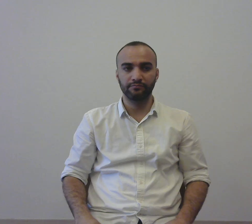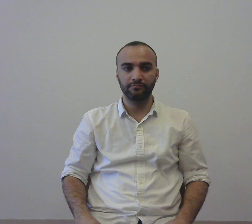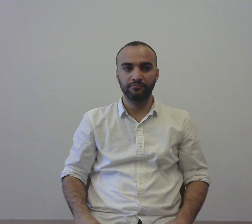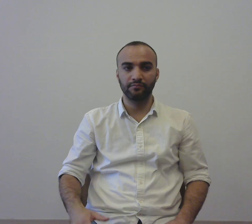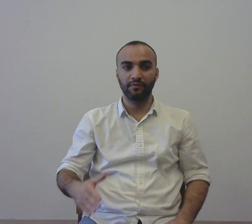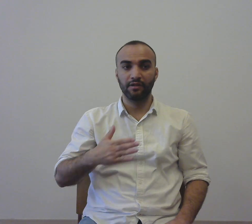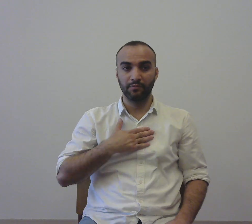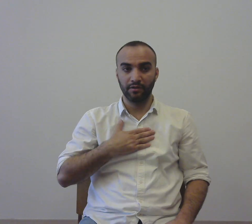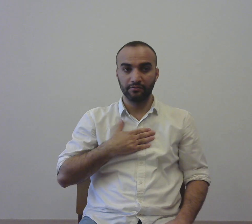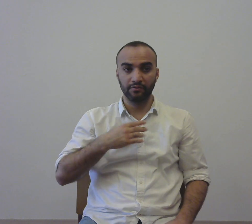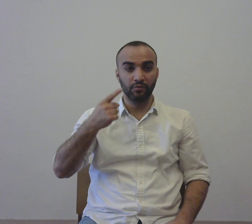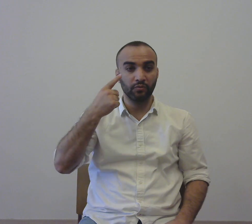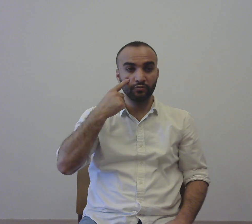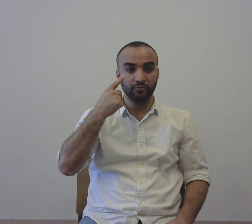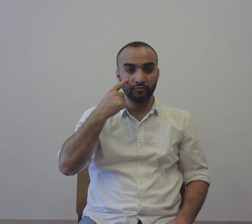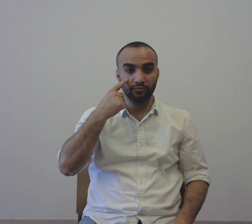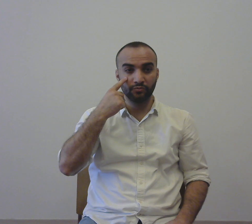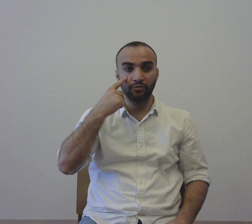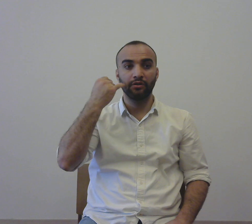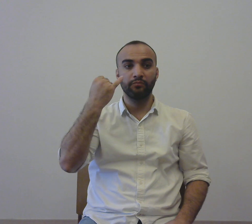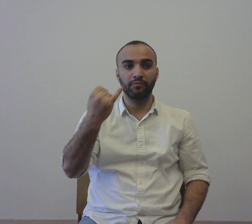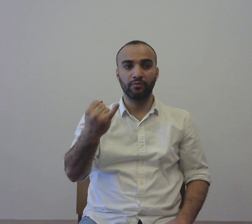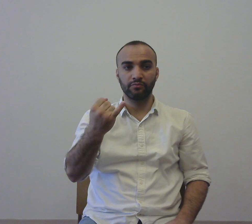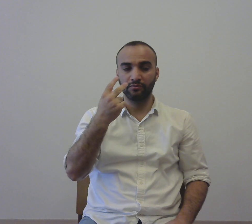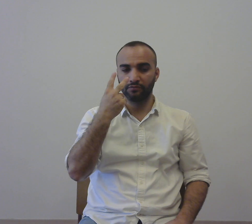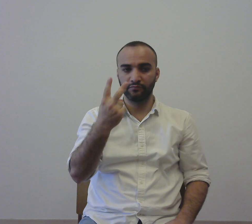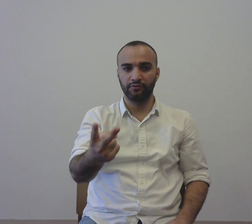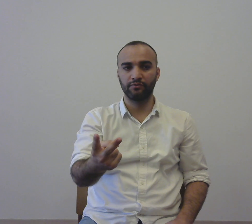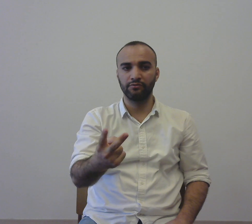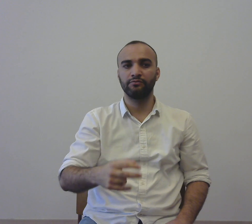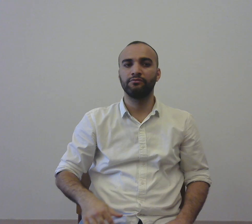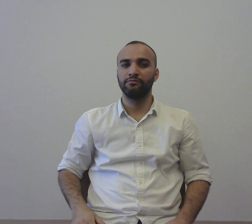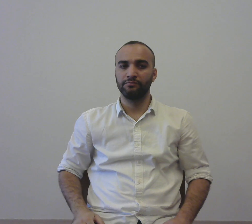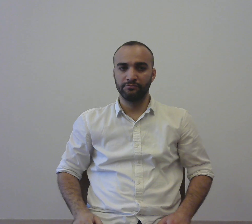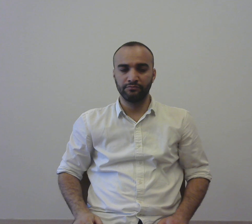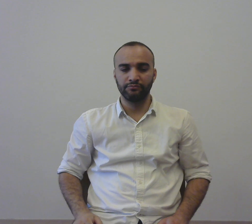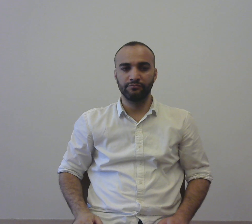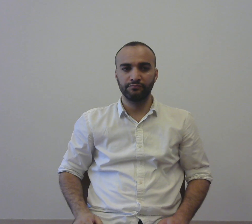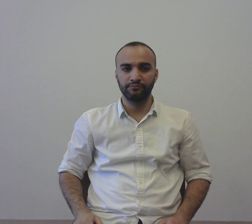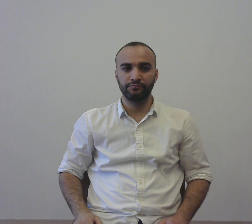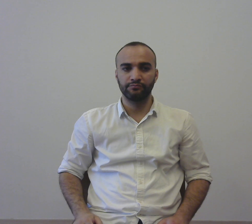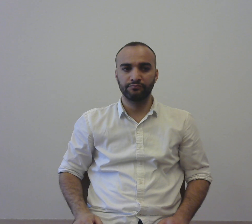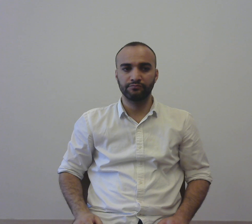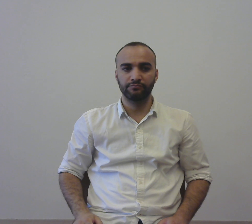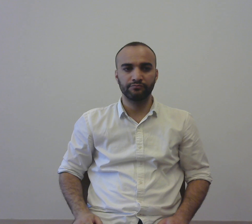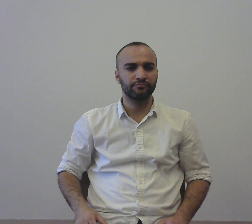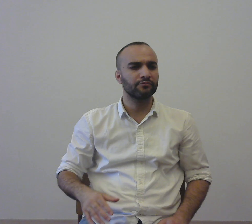Mənim gözüm pis görür